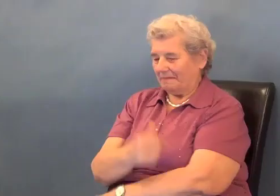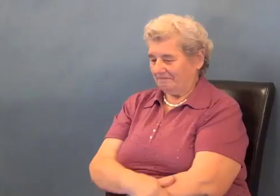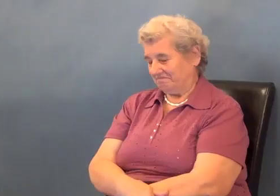Ale nie mam.